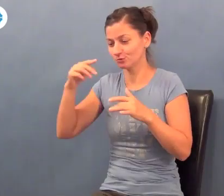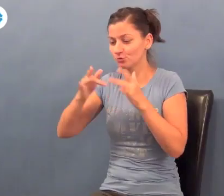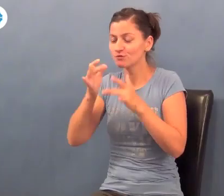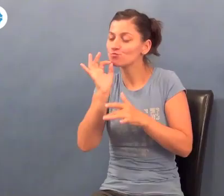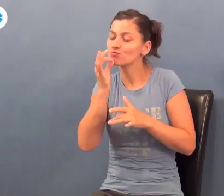Młody.